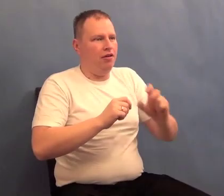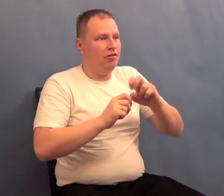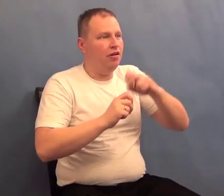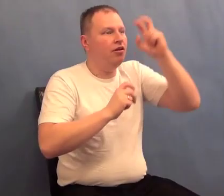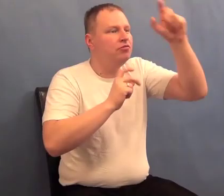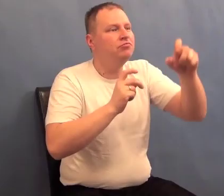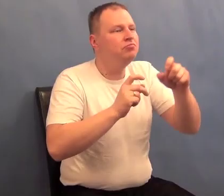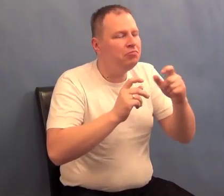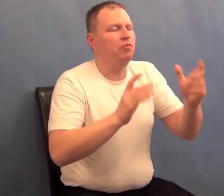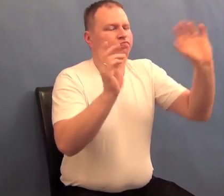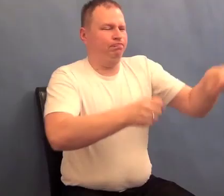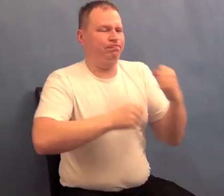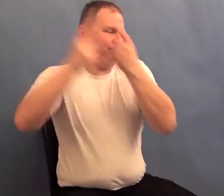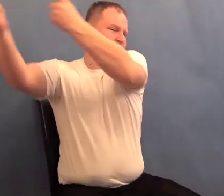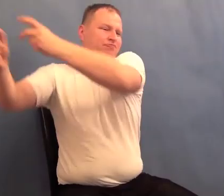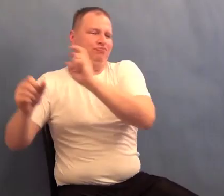Wszedł do środka ale został wyrzucony na zewnątrz.